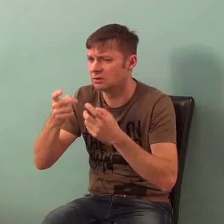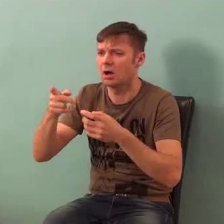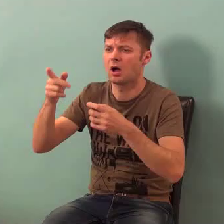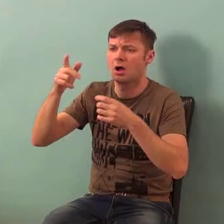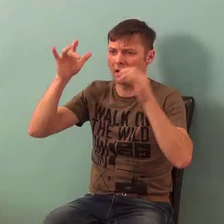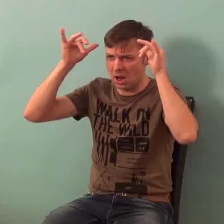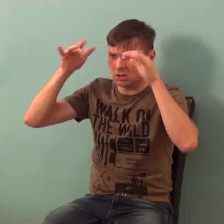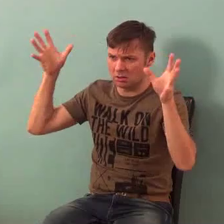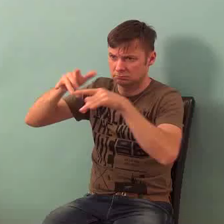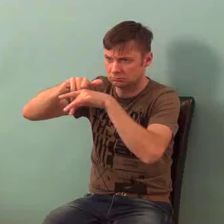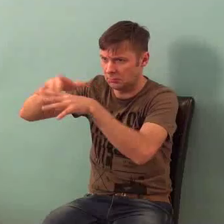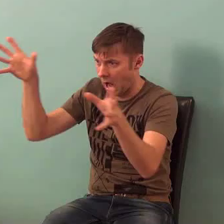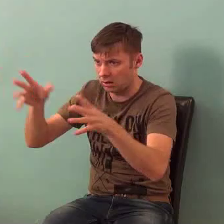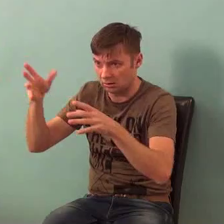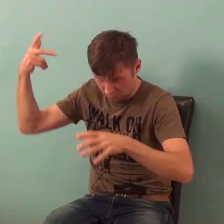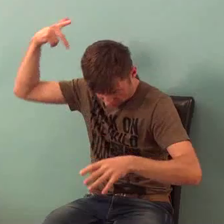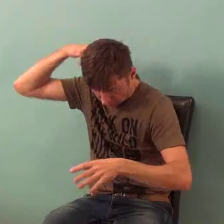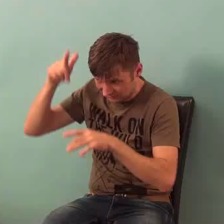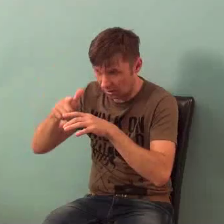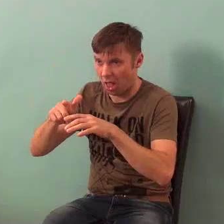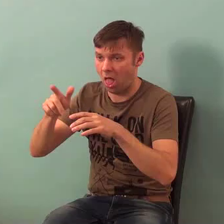Jadą razem z jeleniem, na jego grzbiecie.